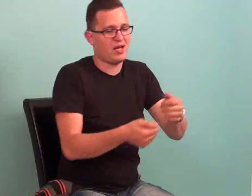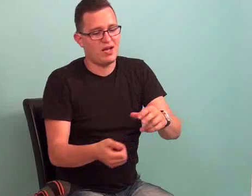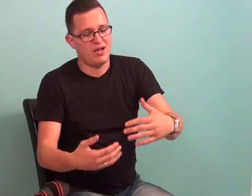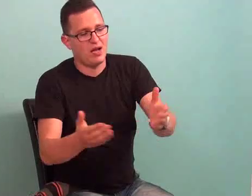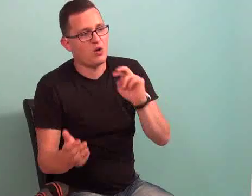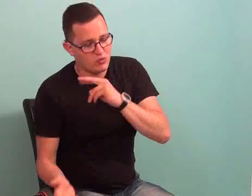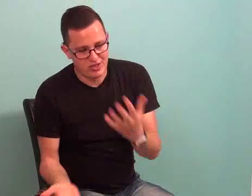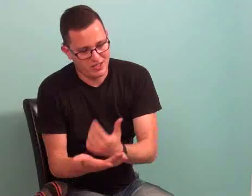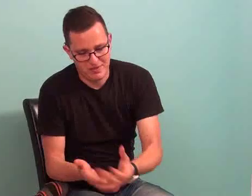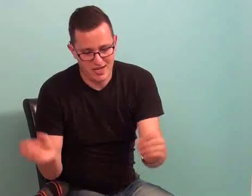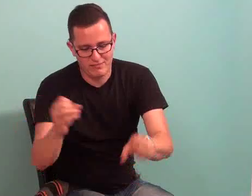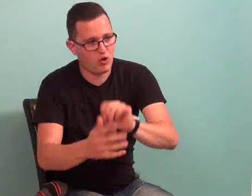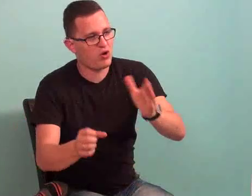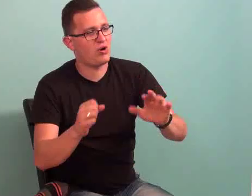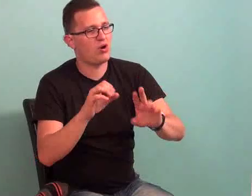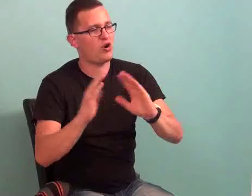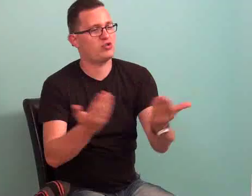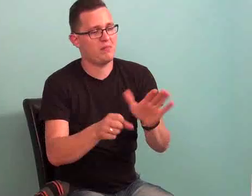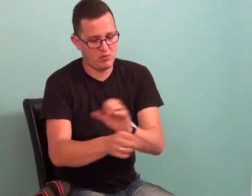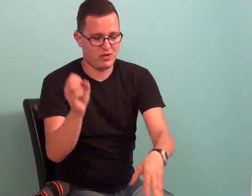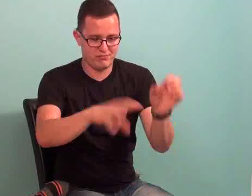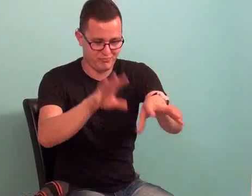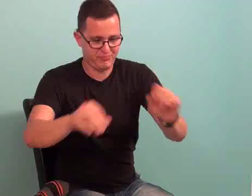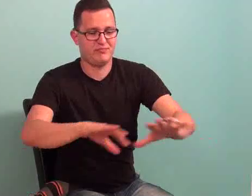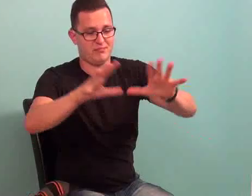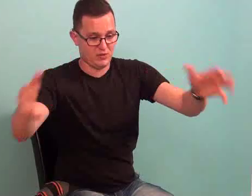Zebrał gruszki i włożył je do kosza napełniając go.